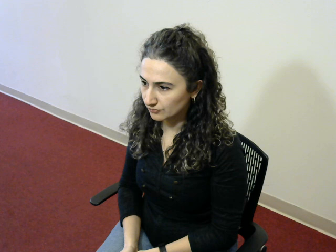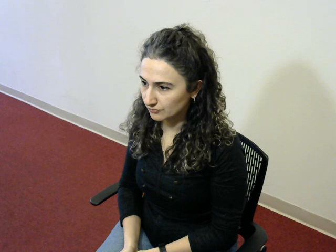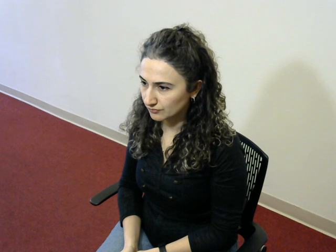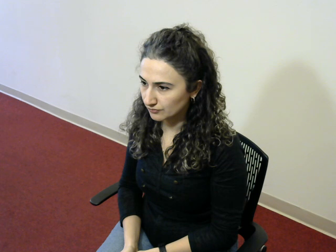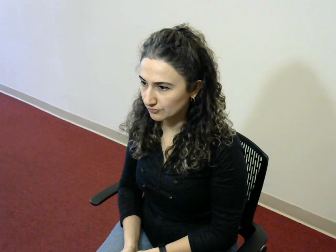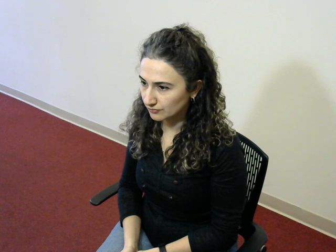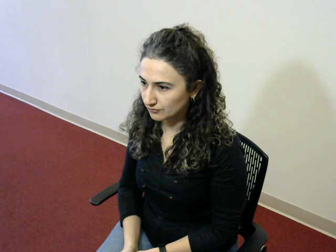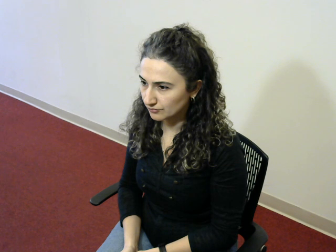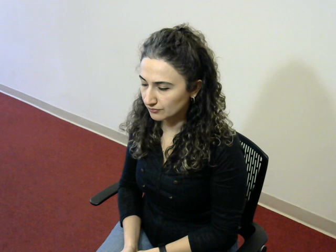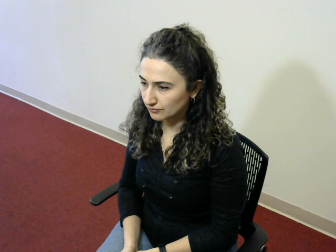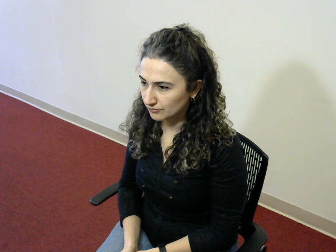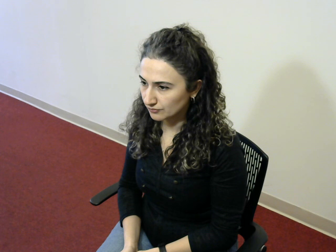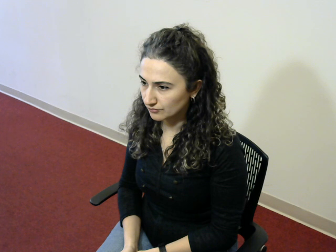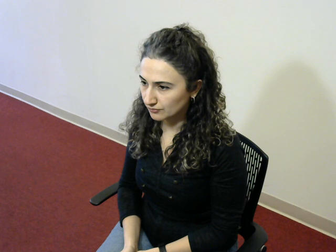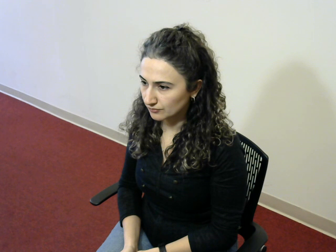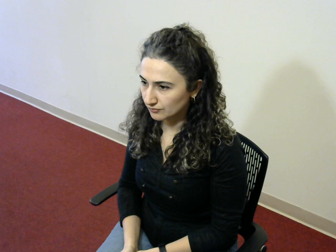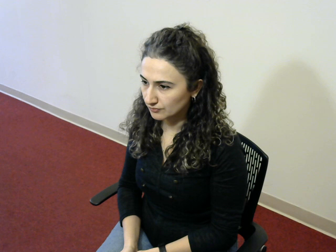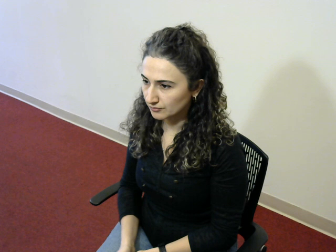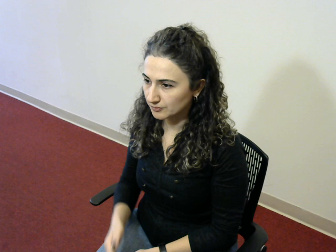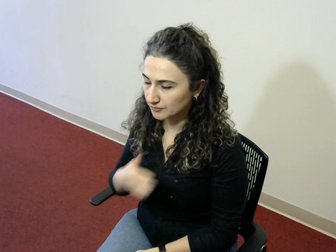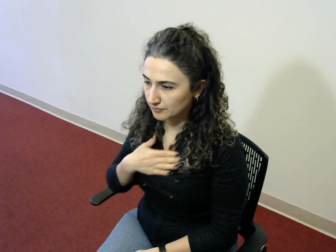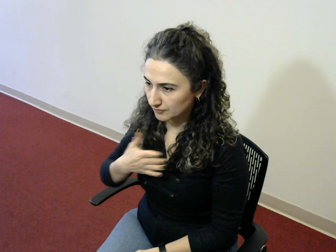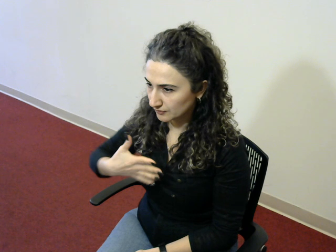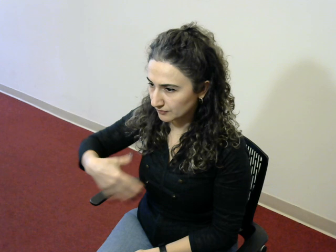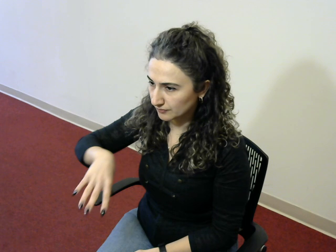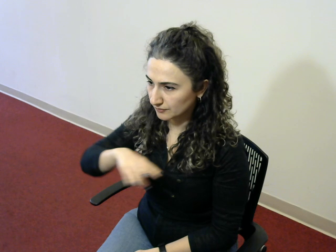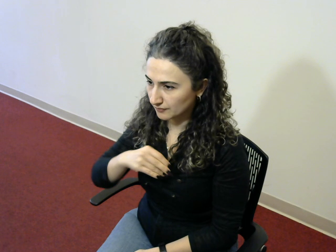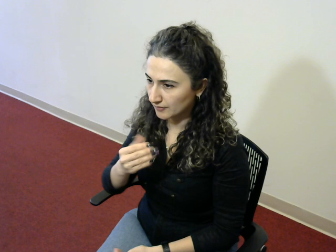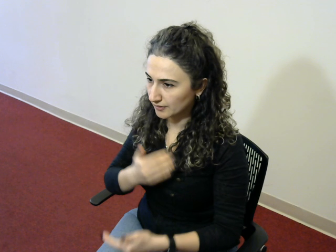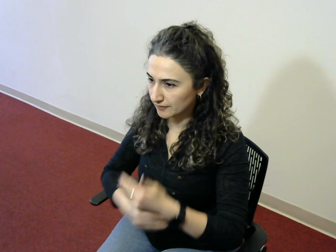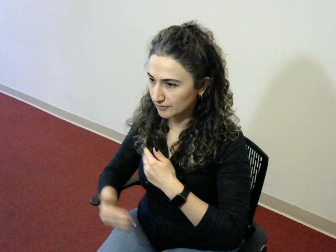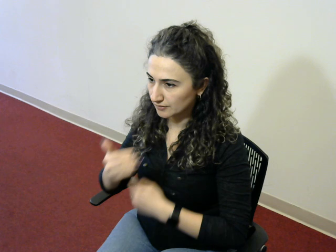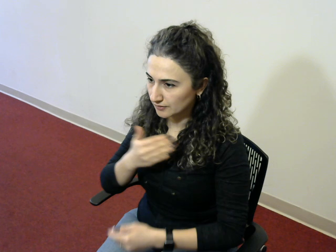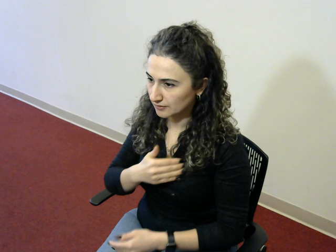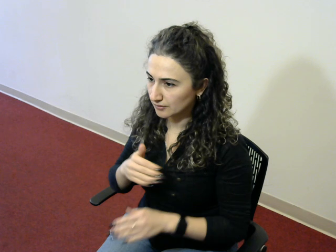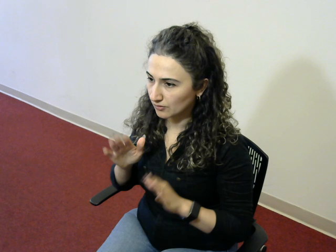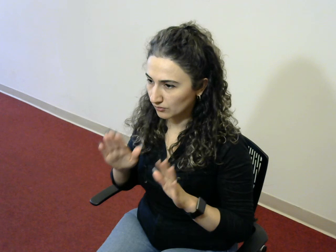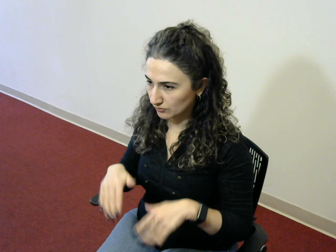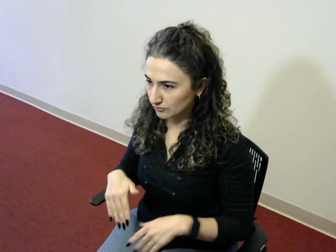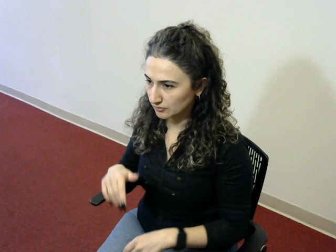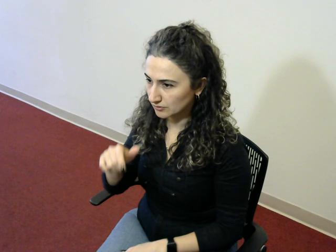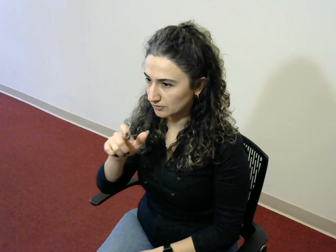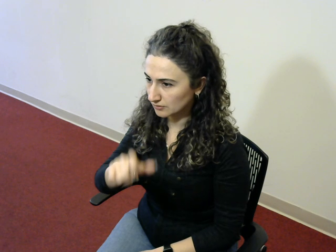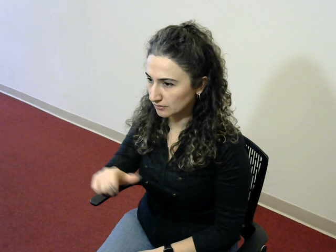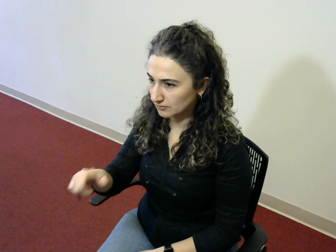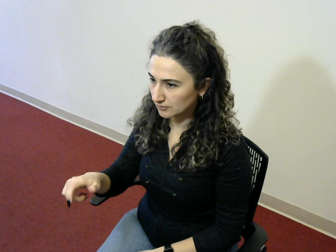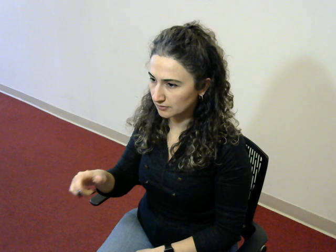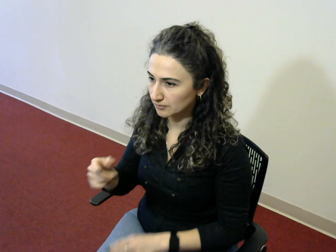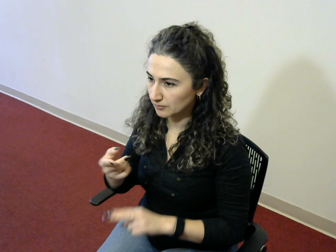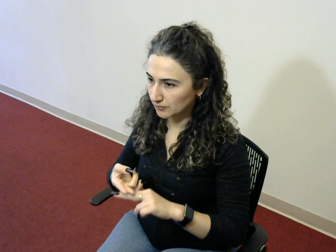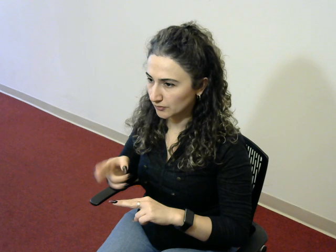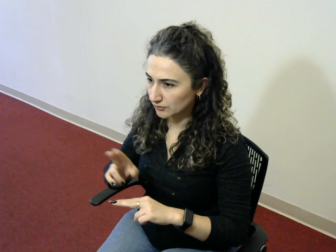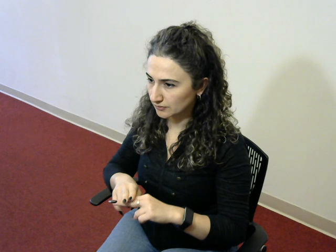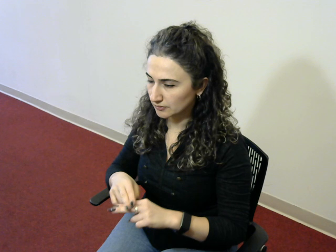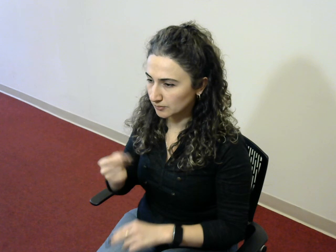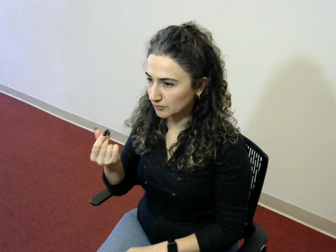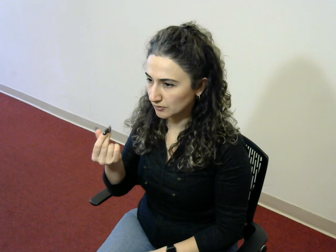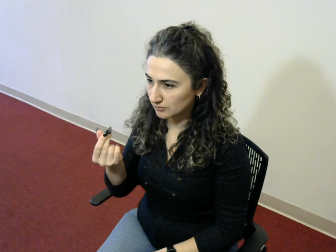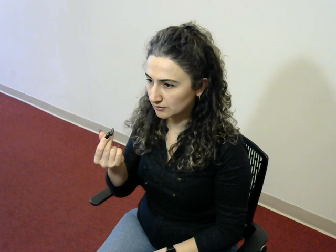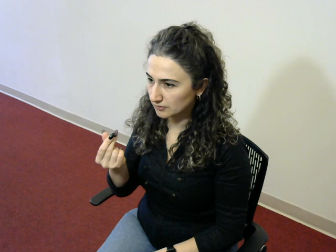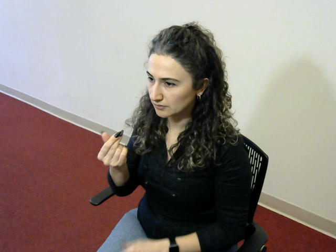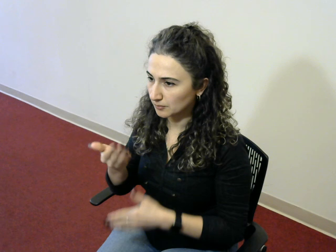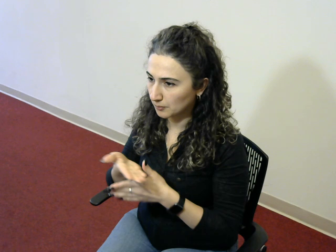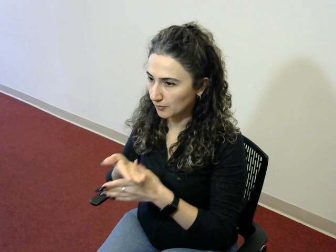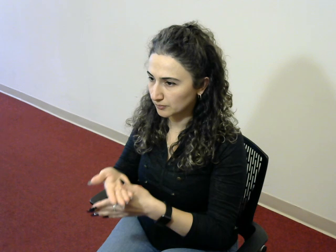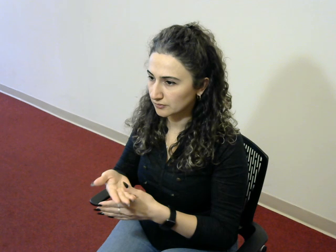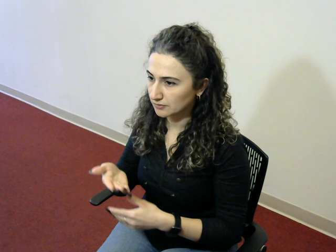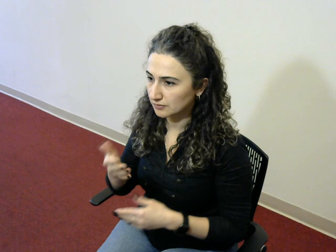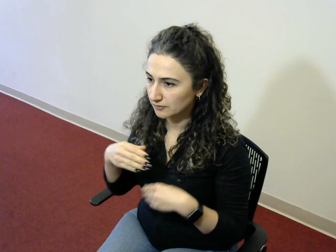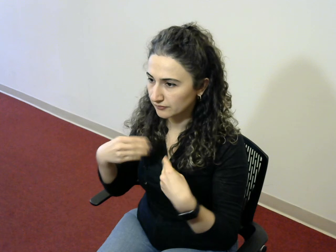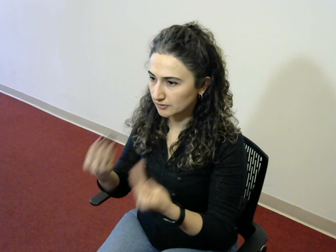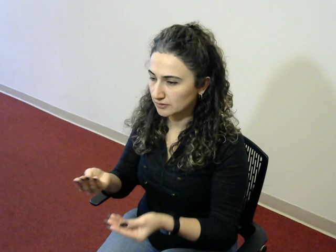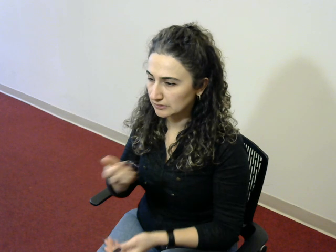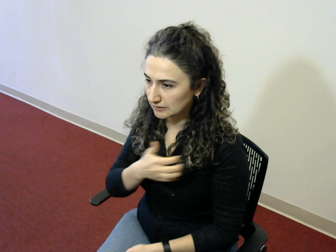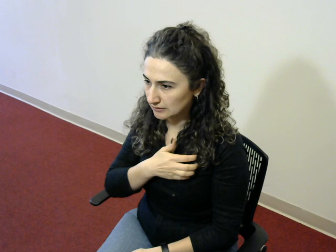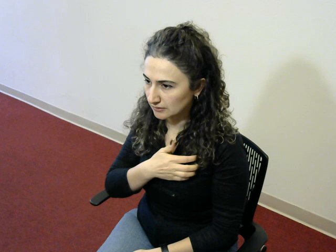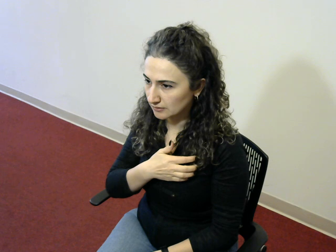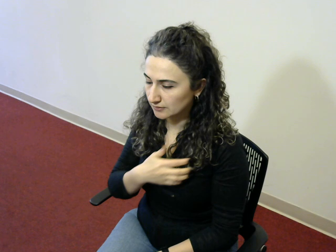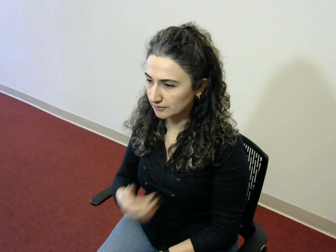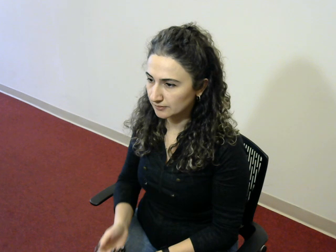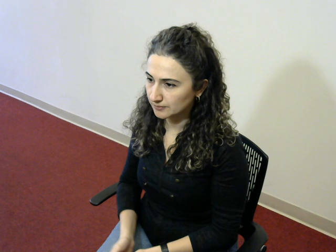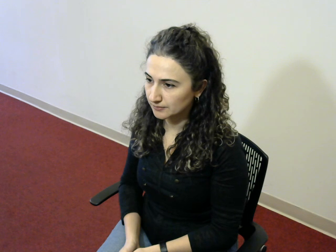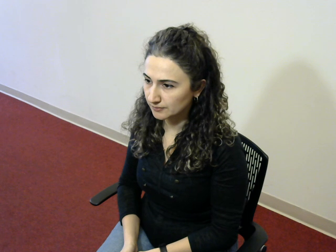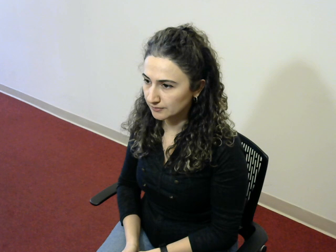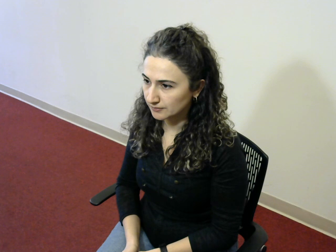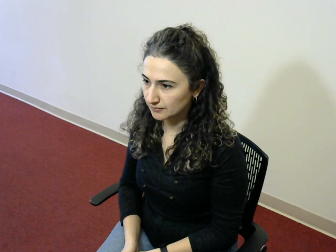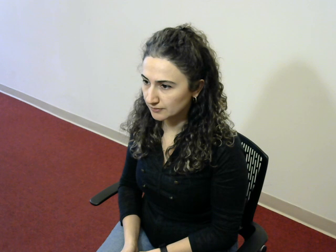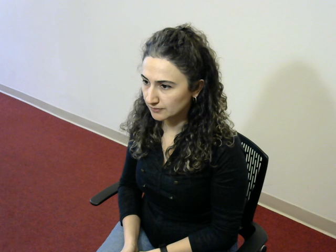Biz əlilliyi olan şəxslər üçün pul yardım vermək istəyirik